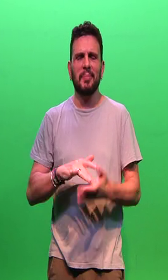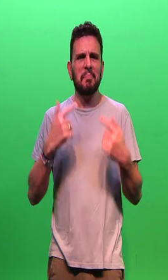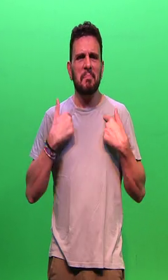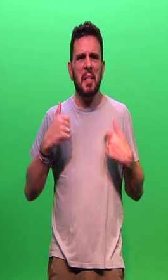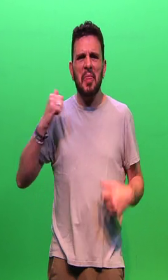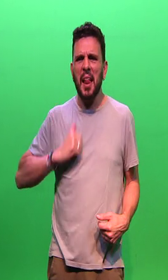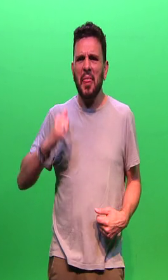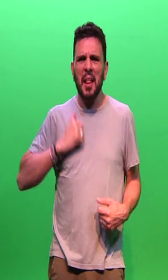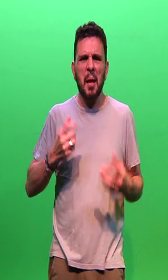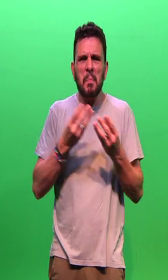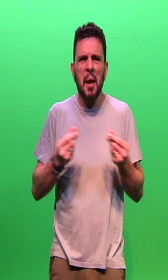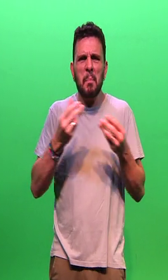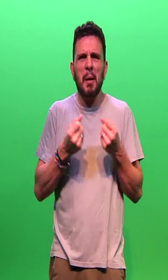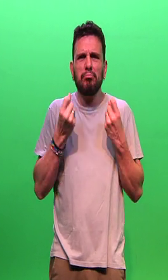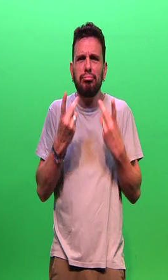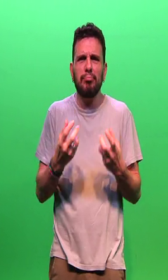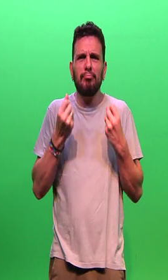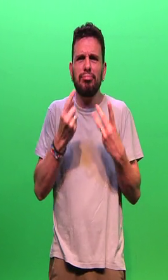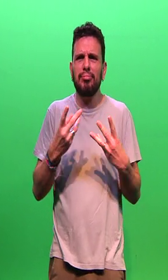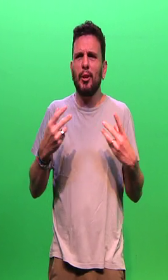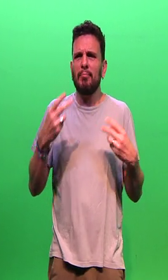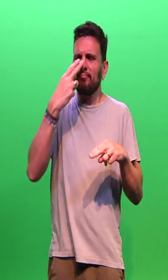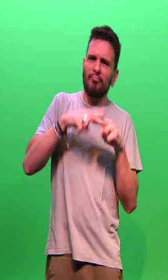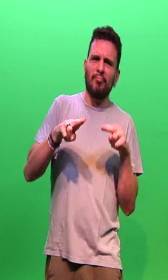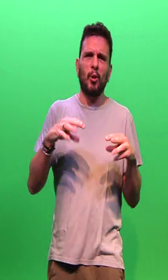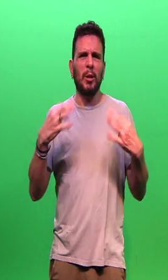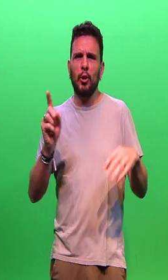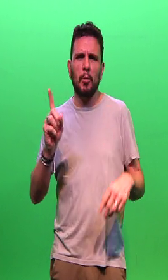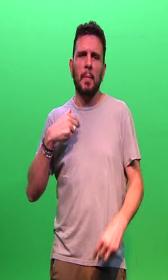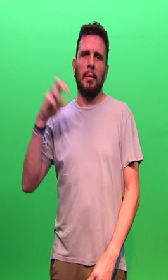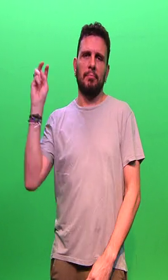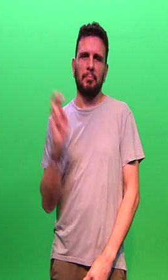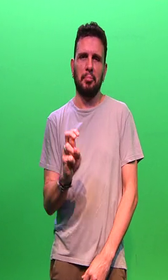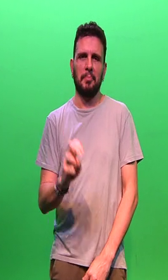Tinc diarrea molt desfeta i molt sovint, és estrany, no és normal, per això vinc.